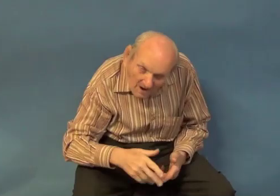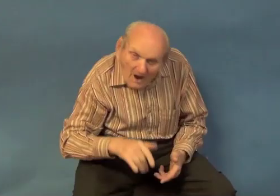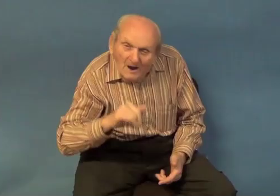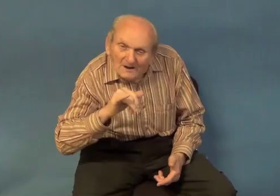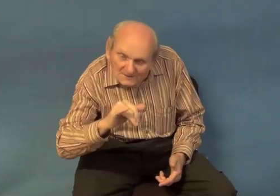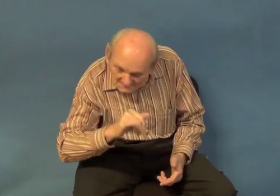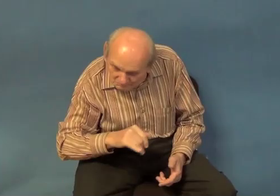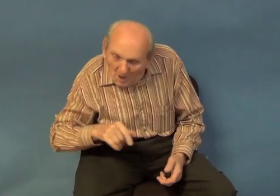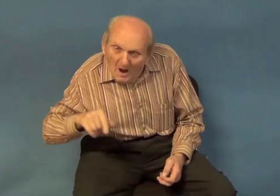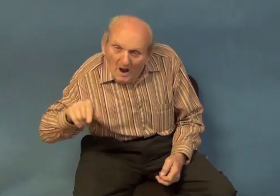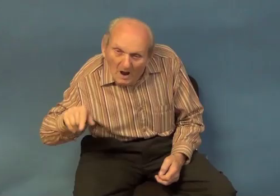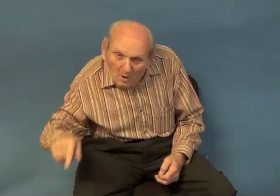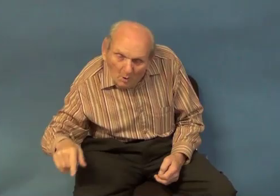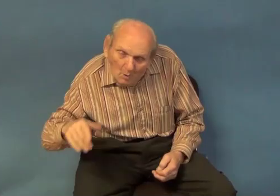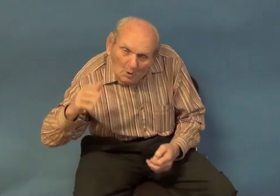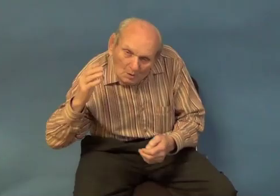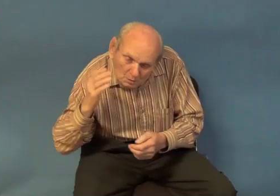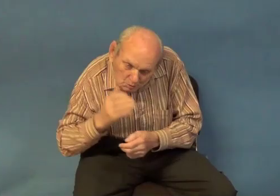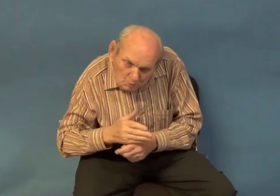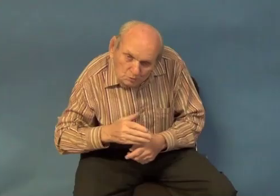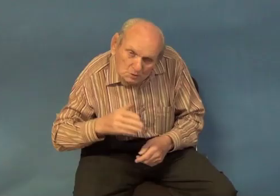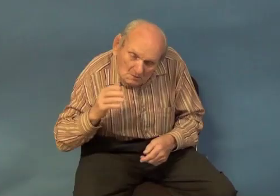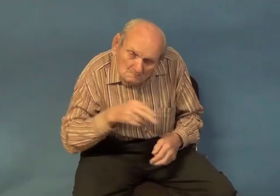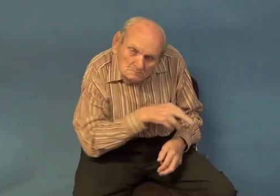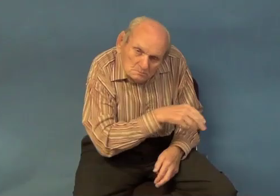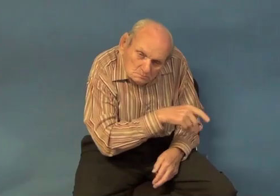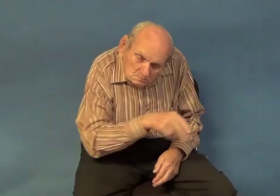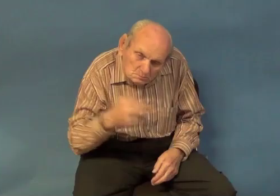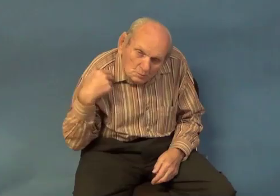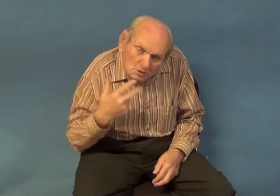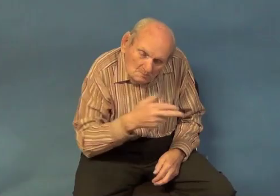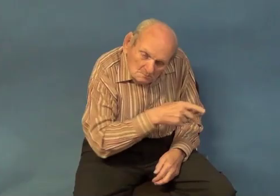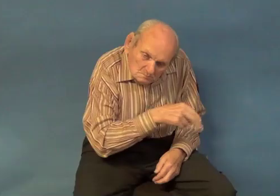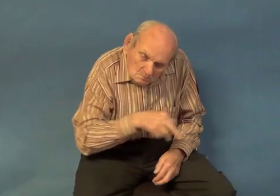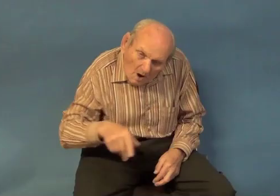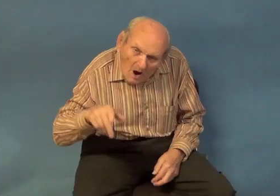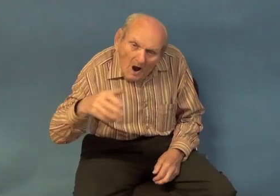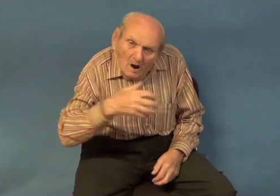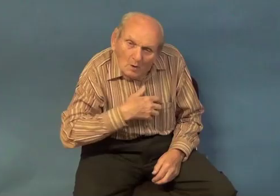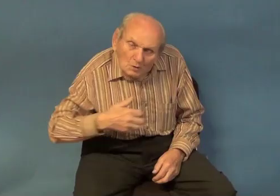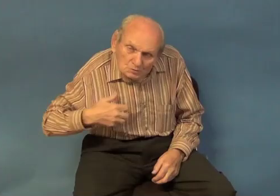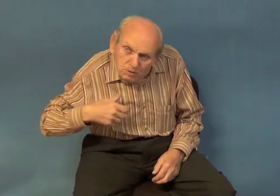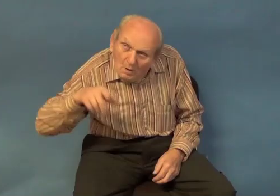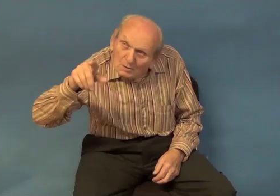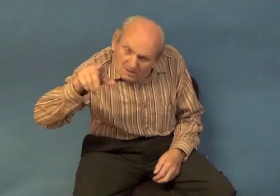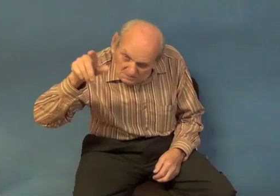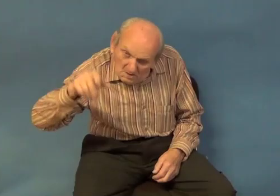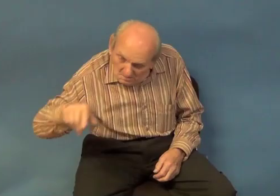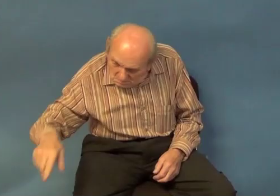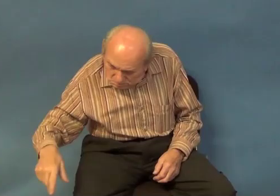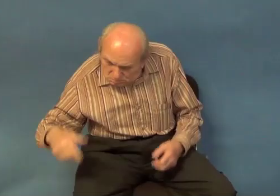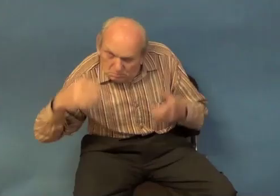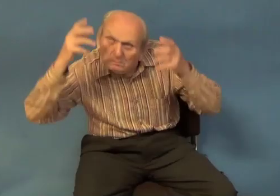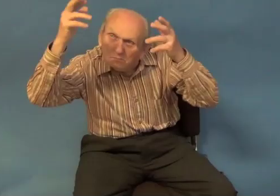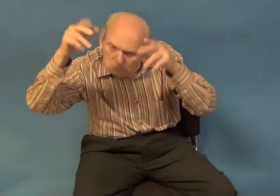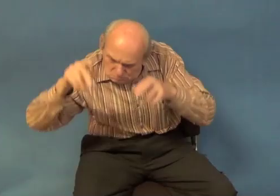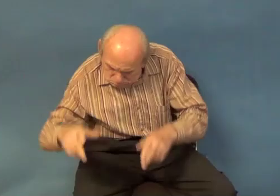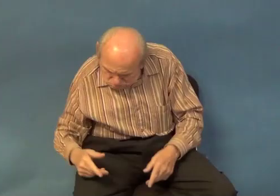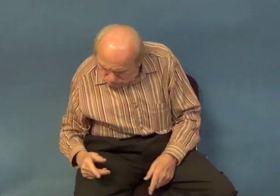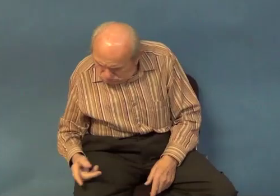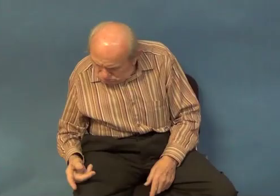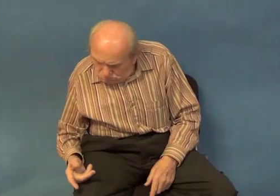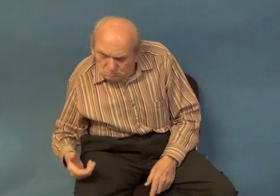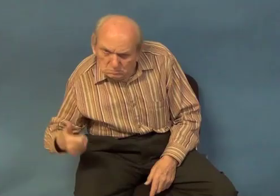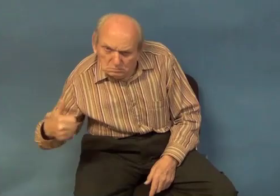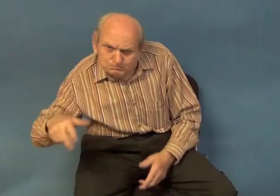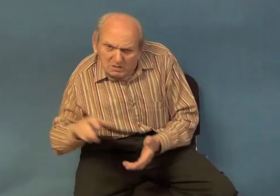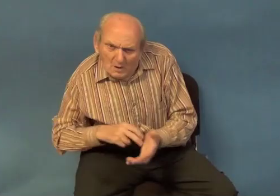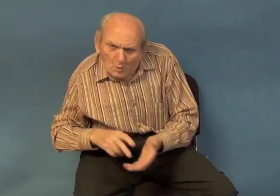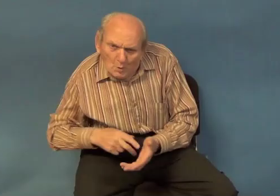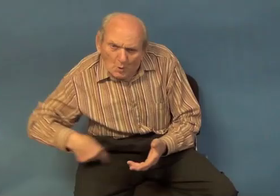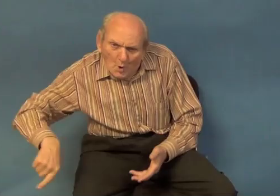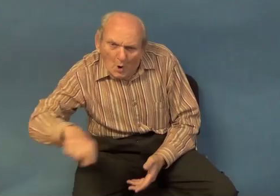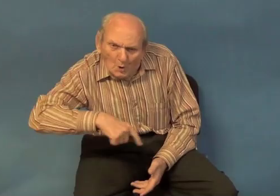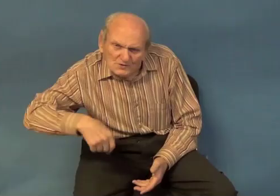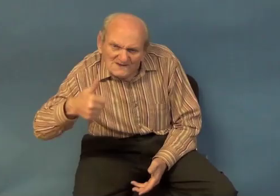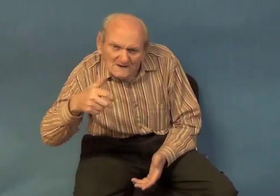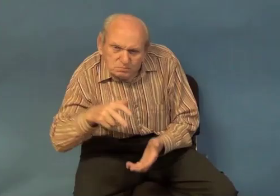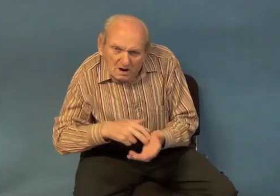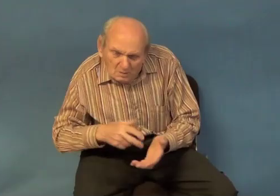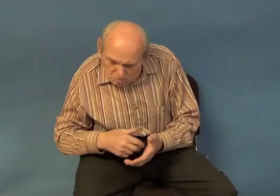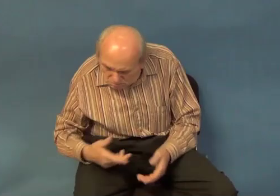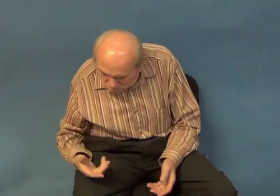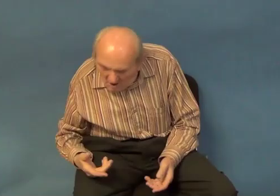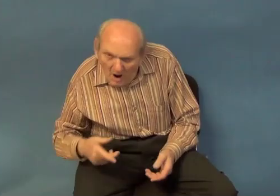Ci trzej chłopcy już poszli, a gospodarz dopiero teraz zorientował się, że brakuje mu jednego kosza.